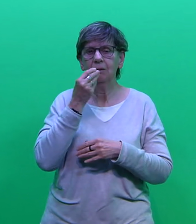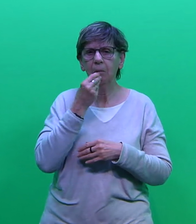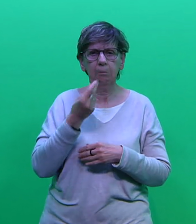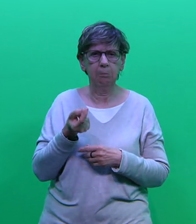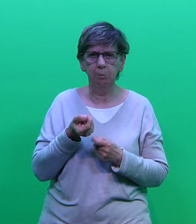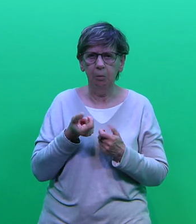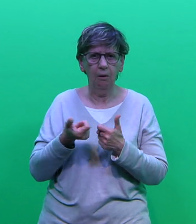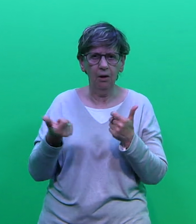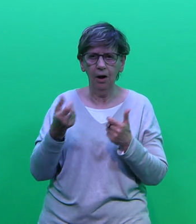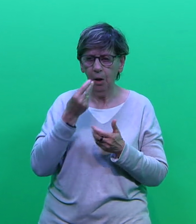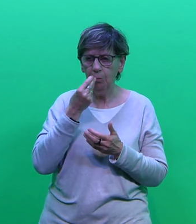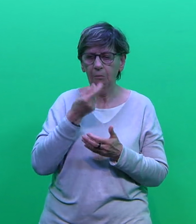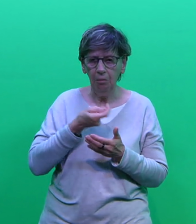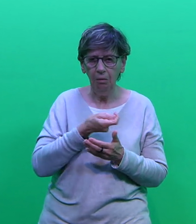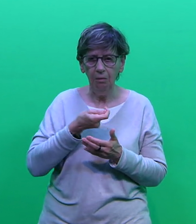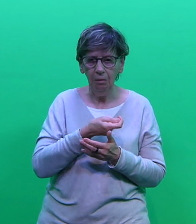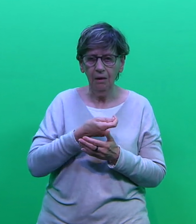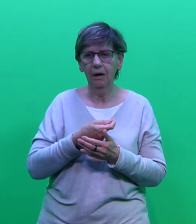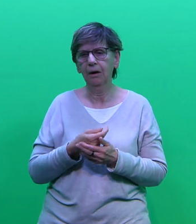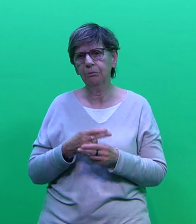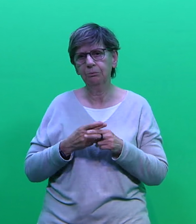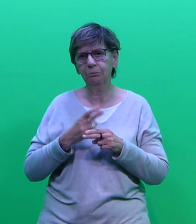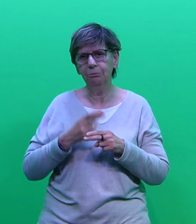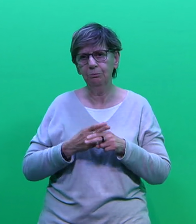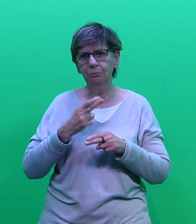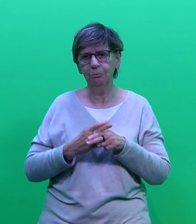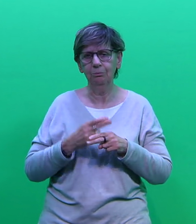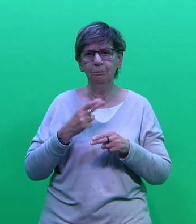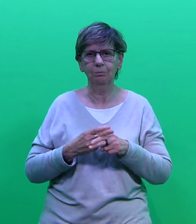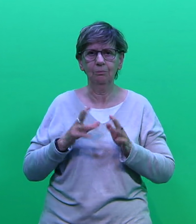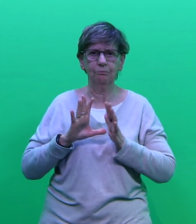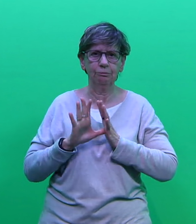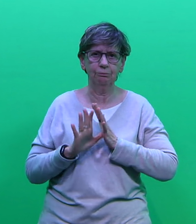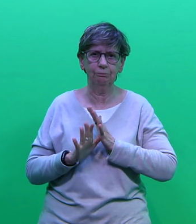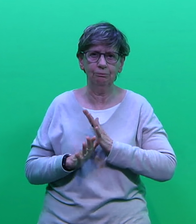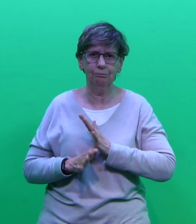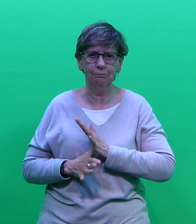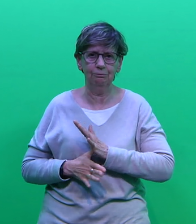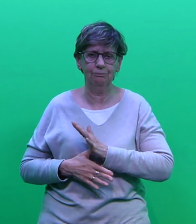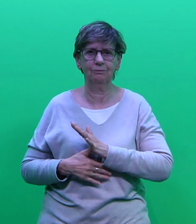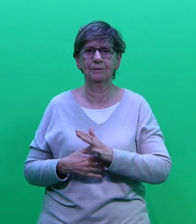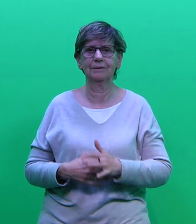Menja molt poc. Li dono de menjar i costa molt, triga molta estona.